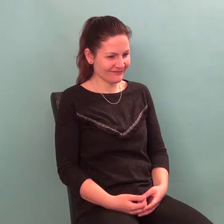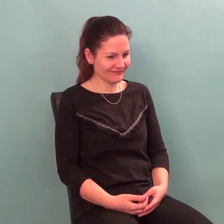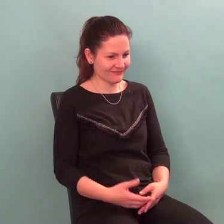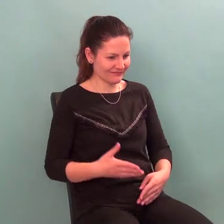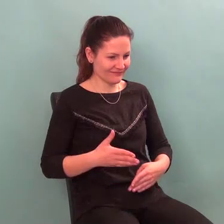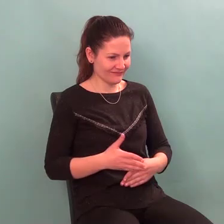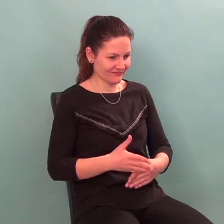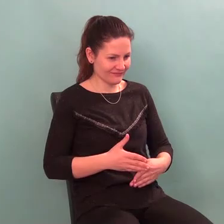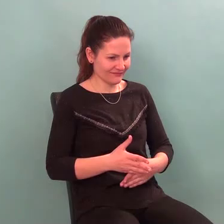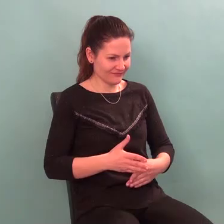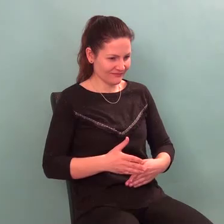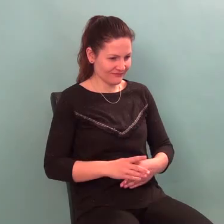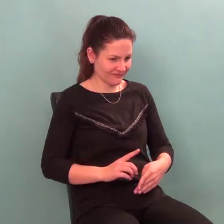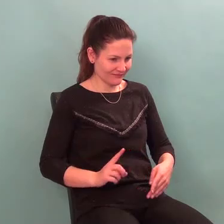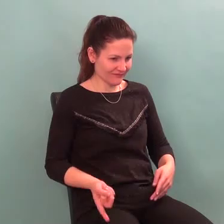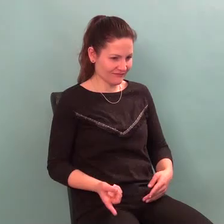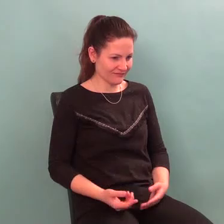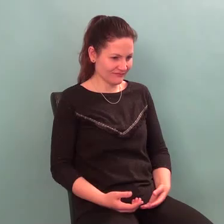Nie wolno piłować.